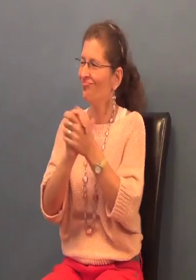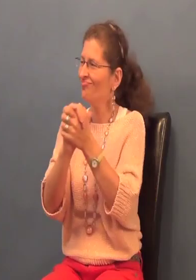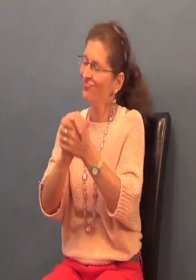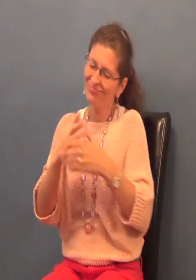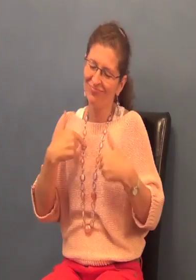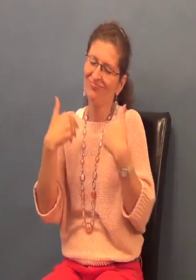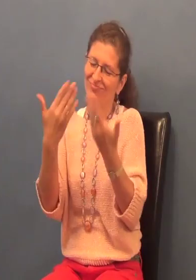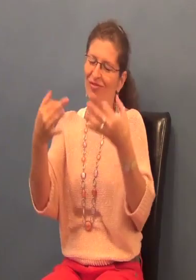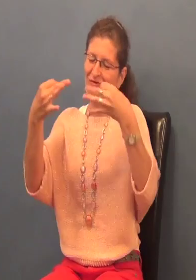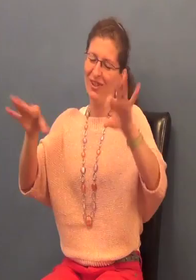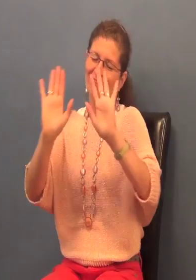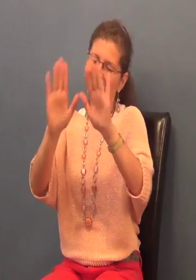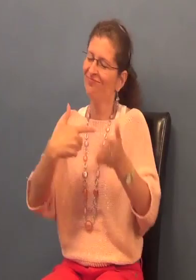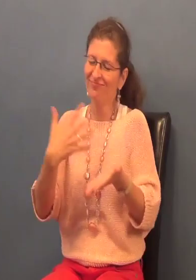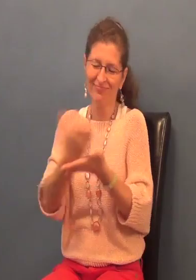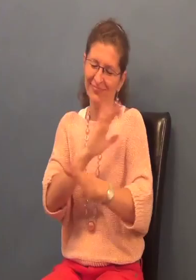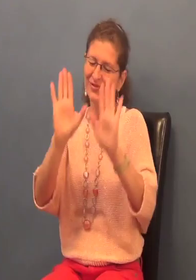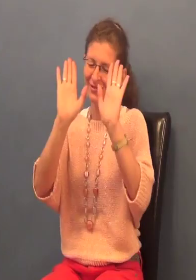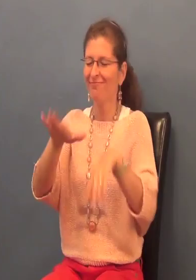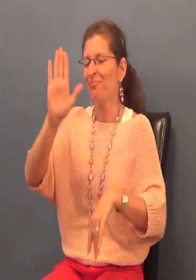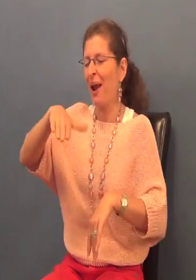Chłopiec pomyślał "Daję wam wolność, nie zabieram was, zostawiam, papa".